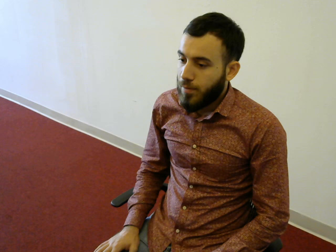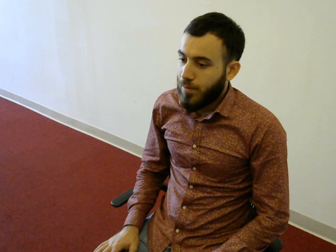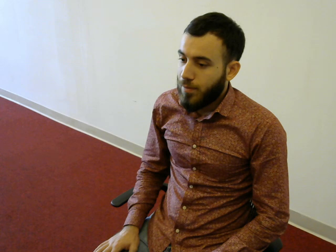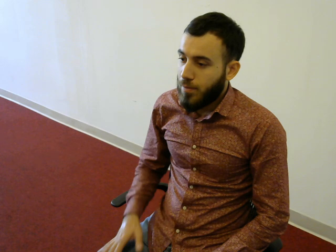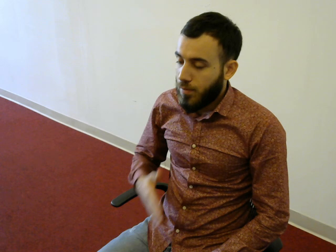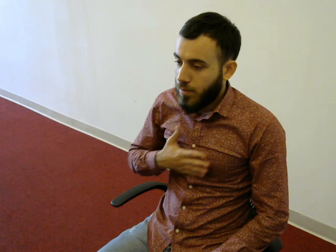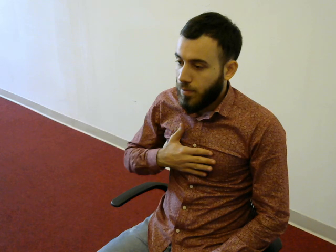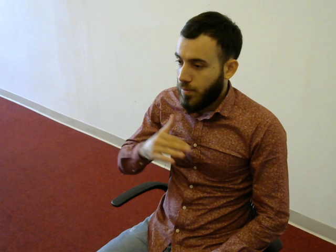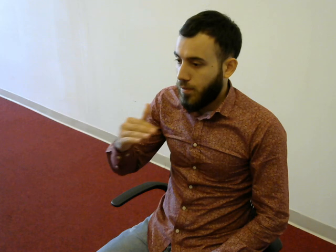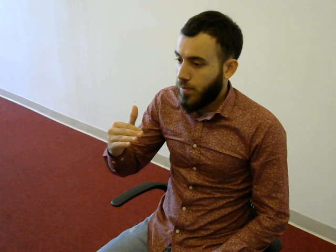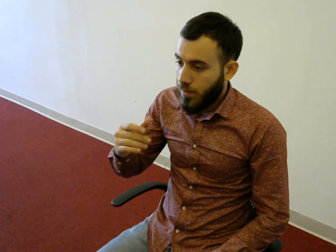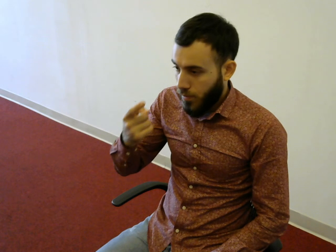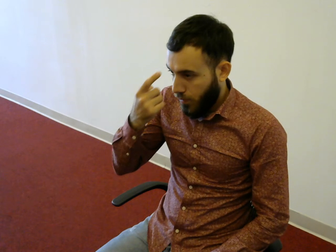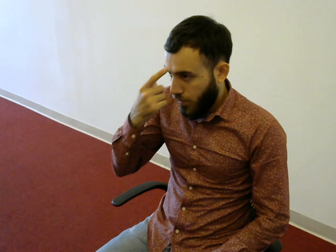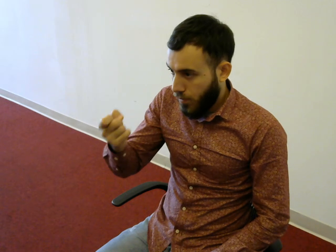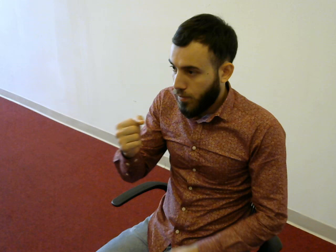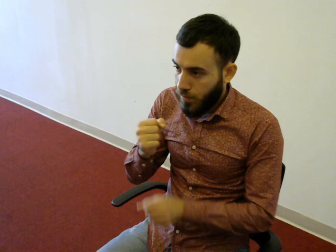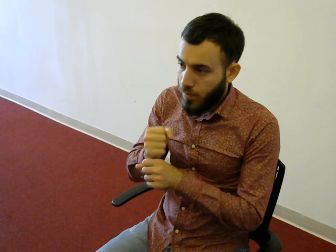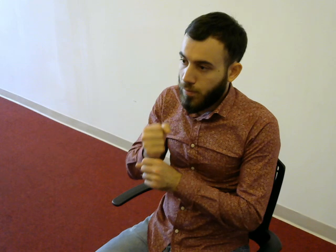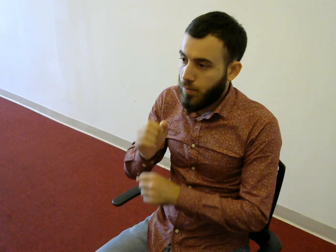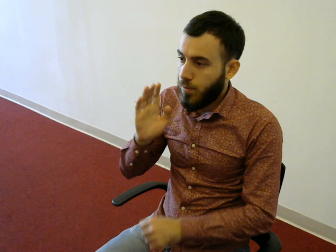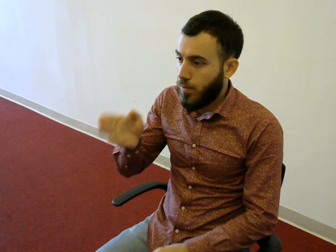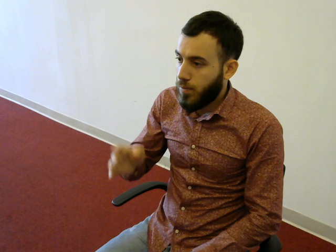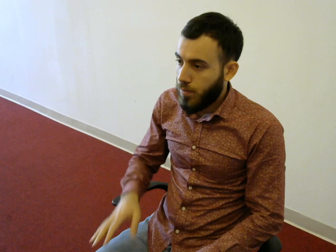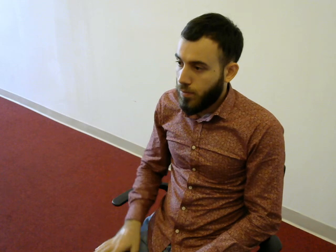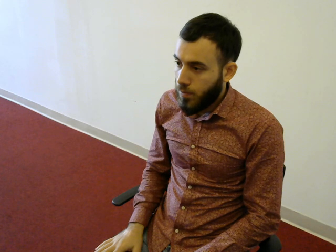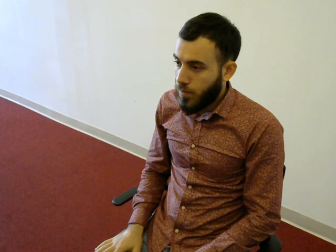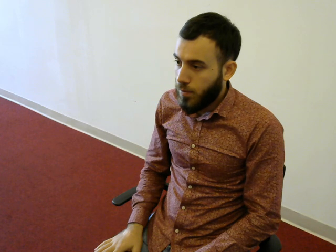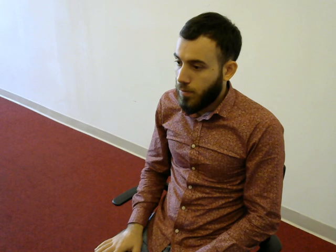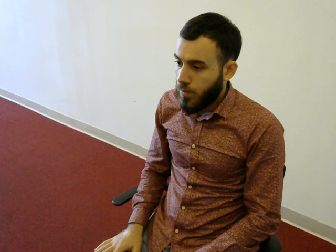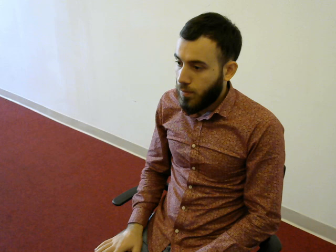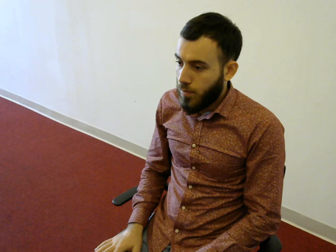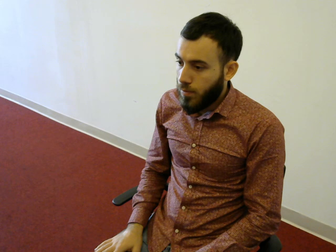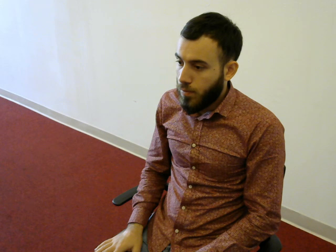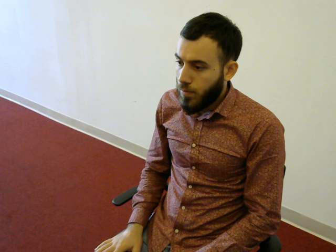Mən sizə xəbər edəcəyəm